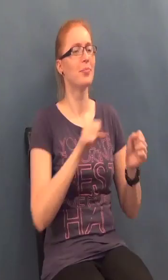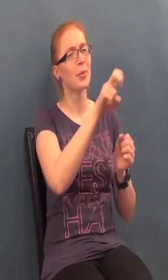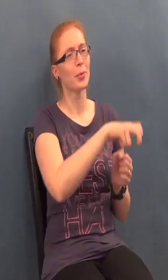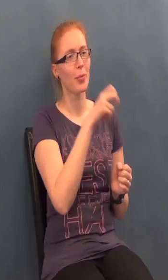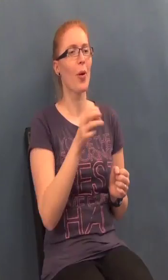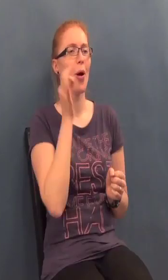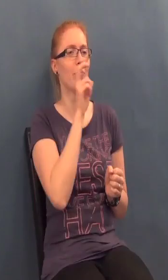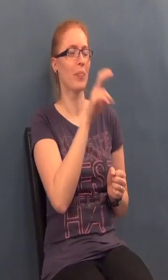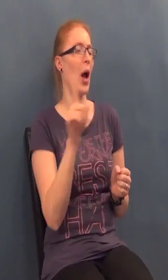Kot złośliwie nuci i dyryguje.